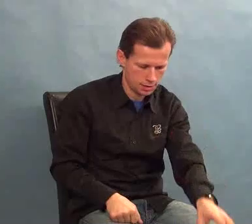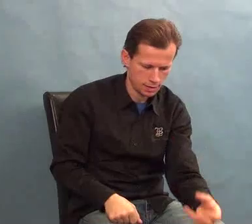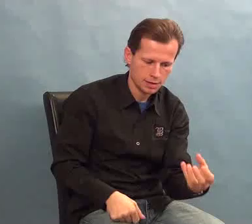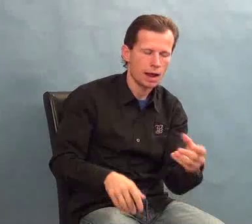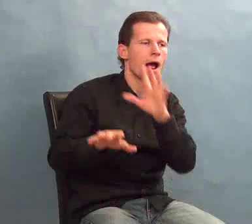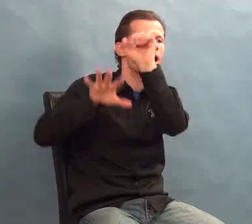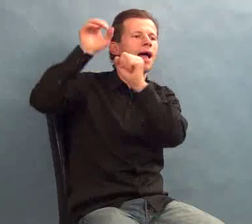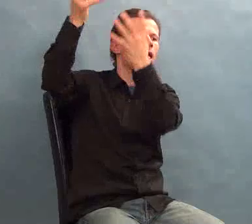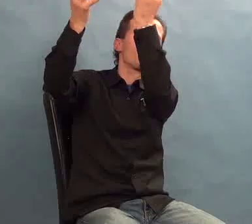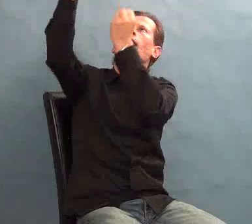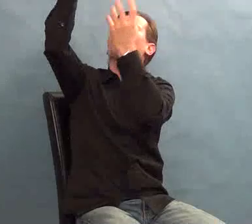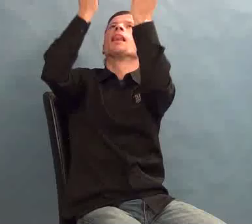Mężczyzna na drabinie dalej zrywa gruszki.